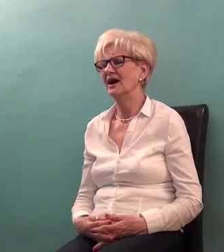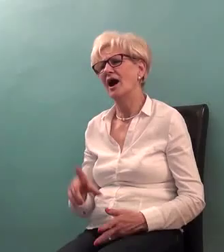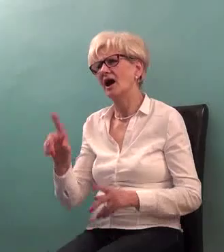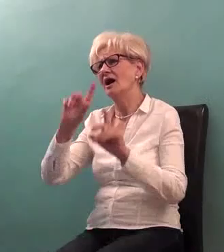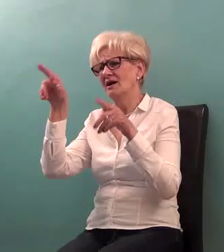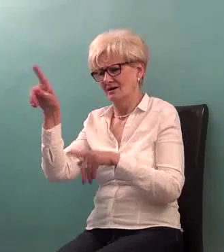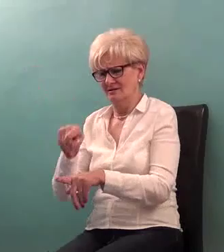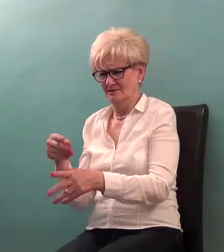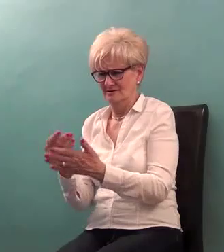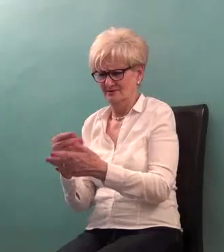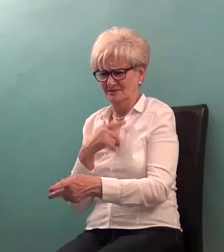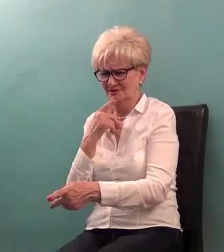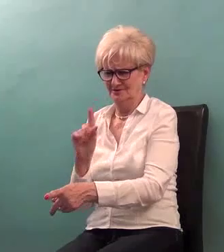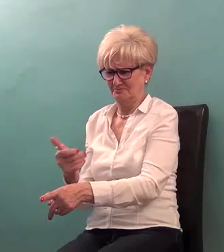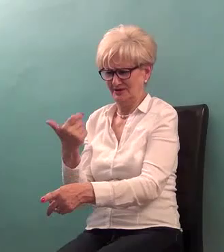Tak naprawdę nie ma czegoś takiego, to, co jest na rysunku, to dla mnie coś nowego.